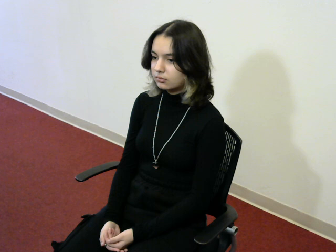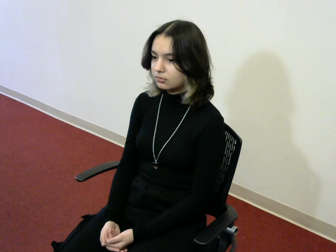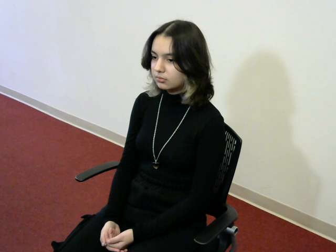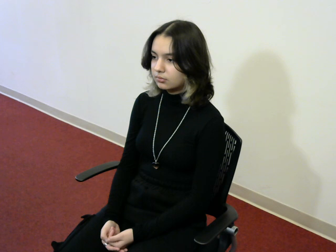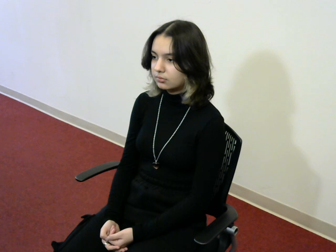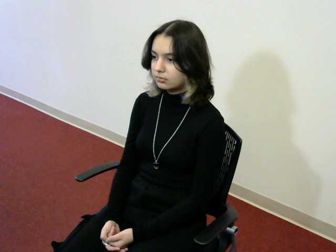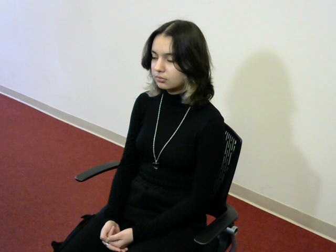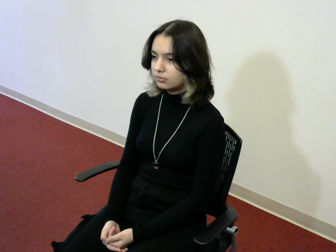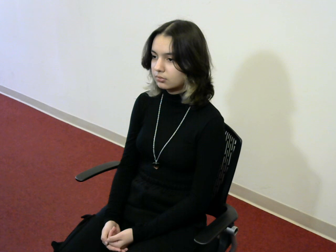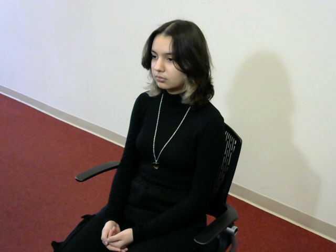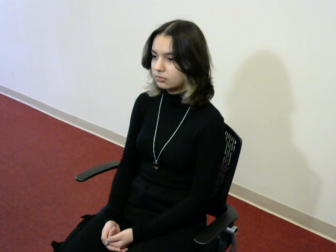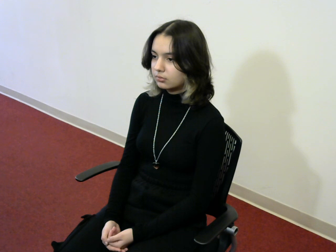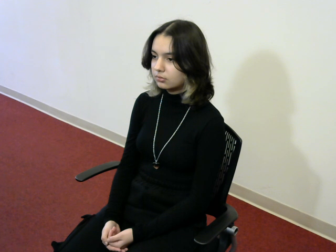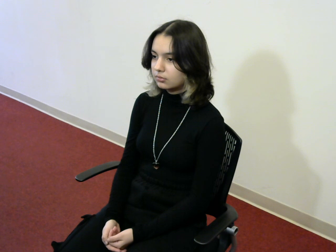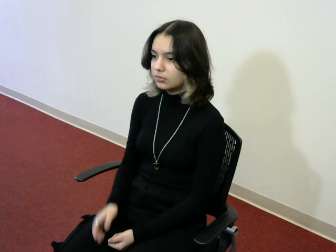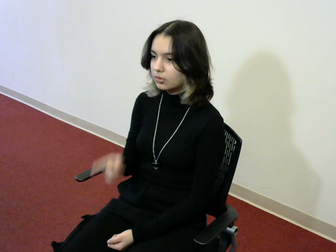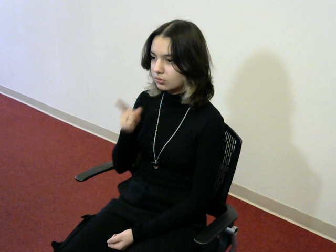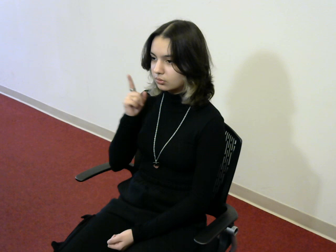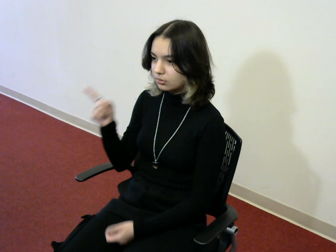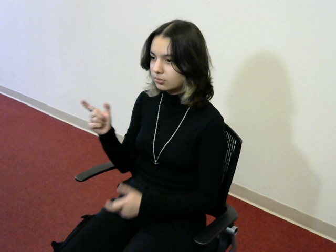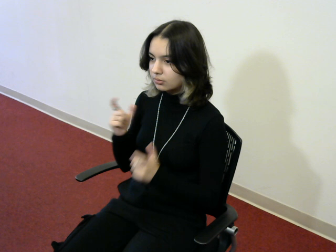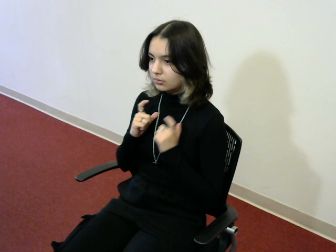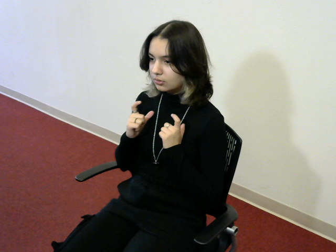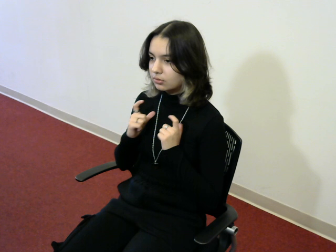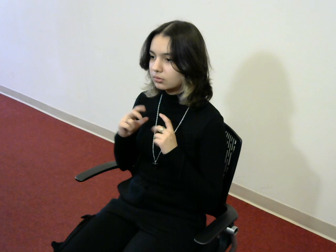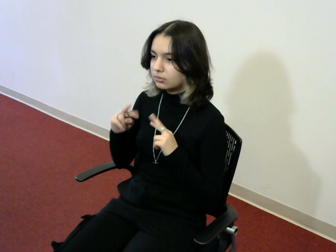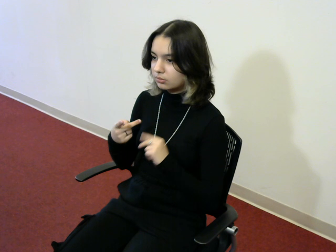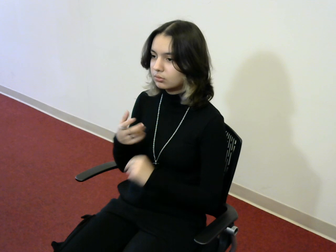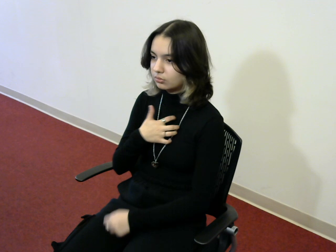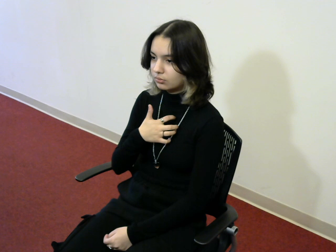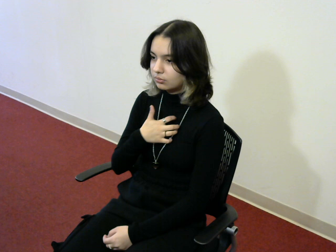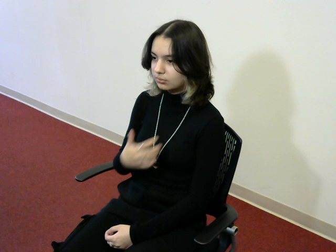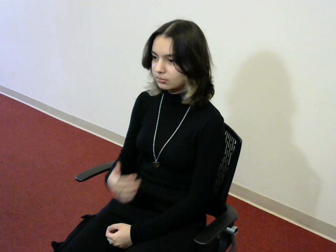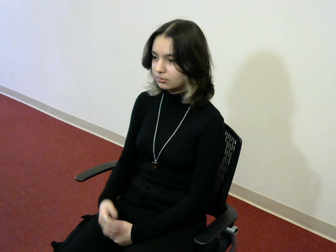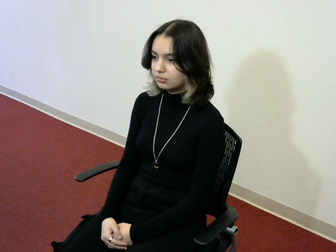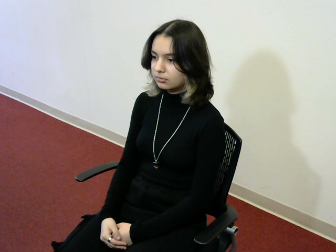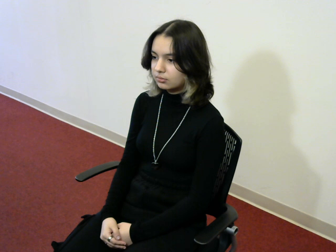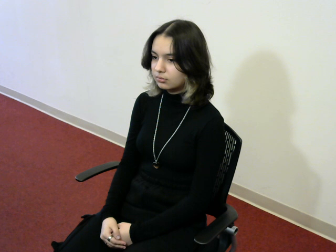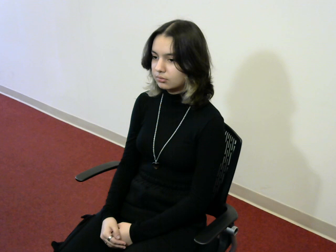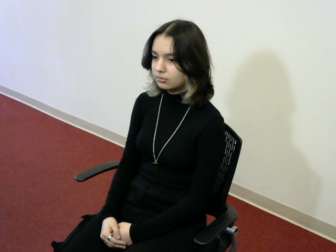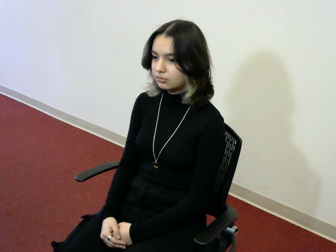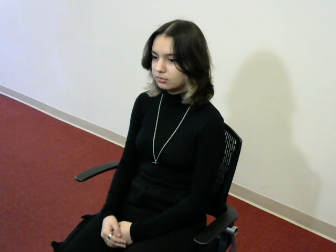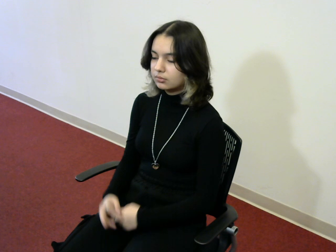O köynəyini dəyişmək istəyir